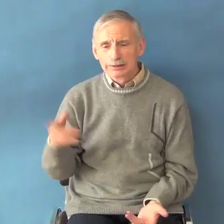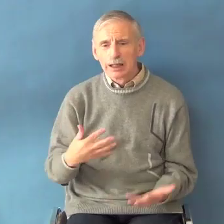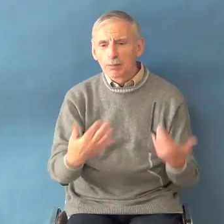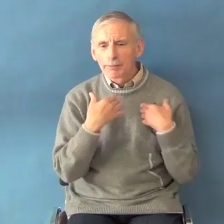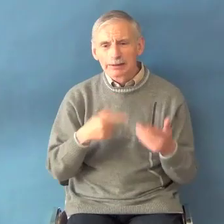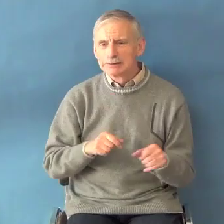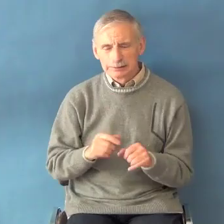Promieniowanie jest szkodliwe.